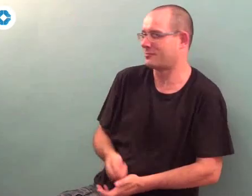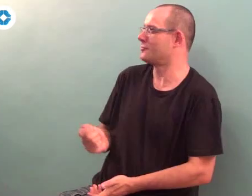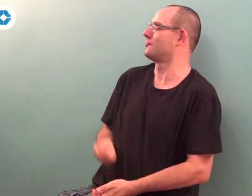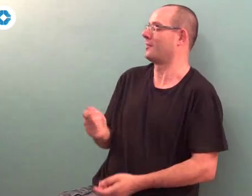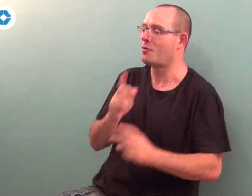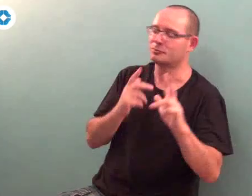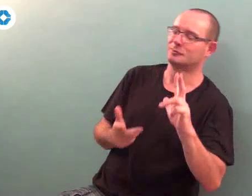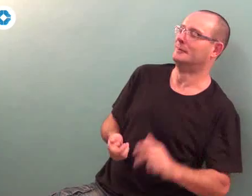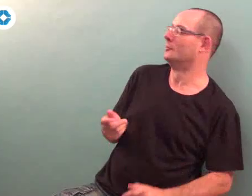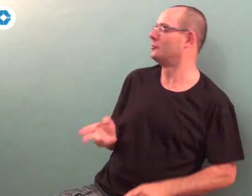Było ich trzech, stali i patrzyli na chłopaka.